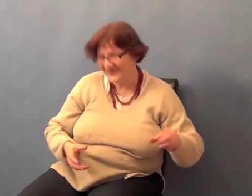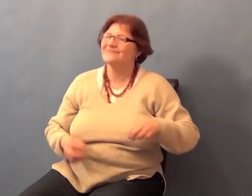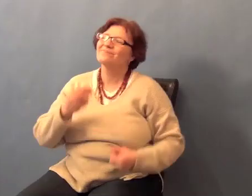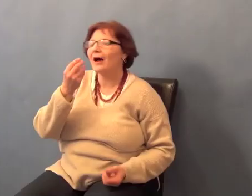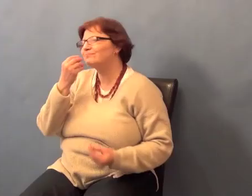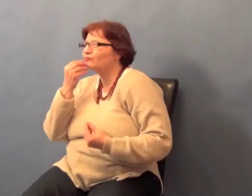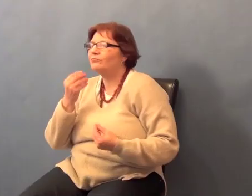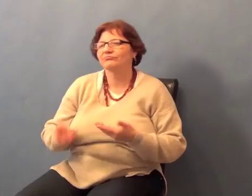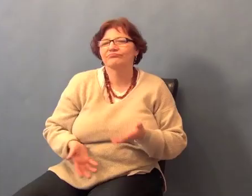Szli i jedli.